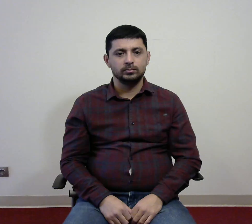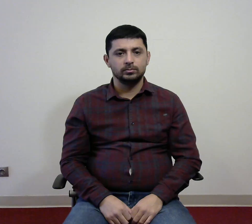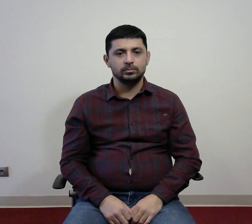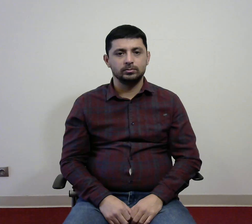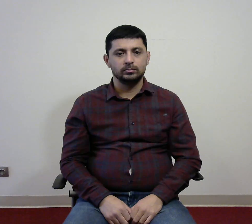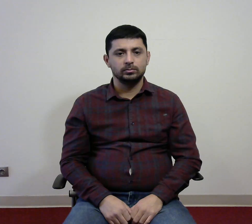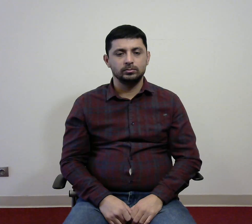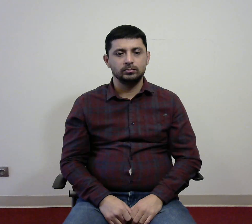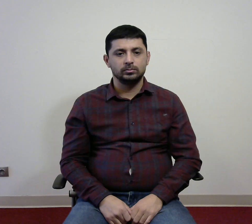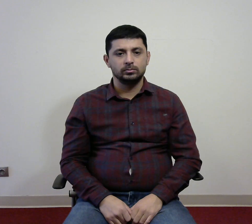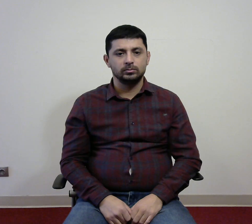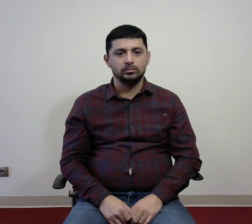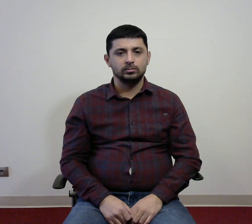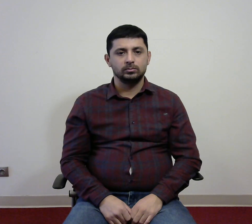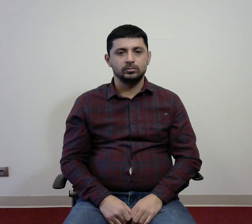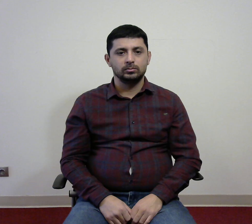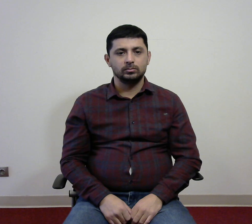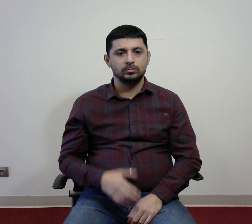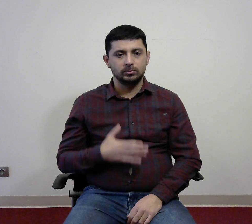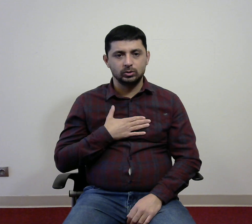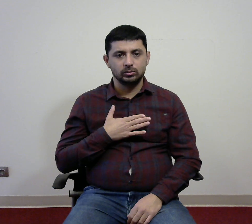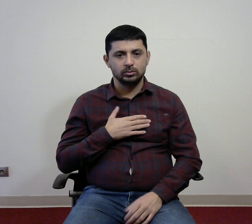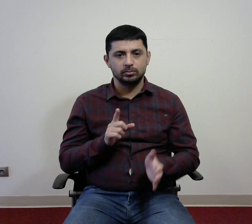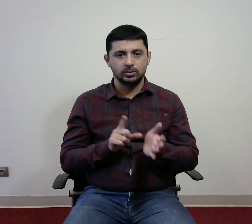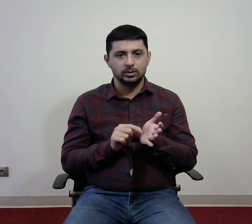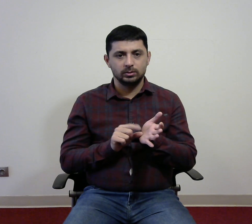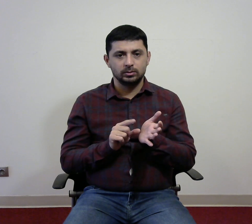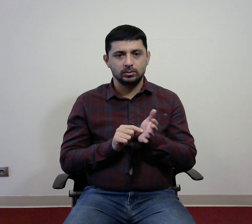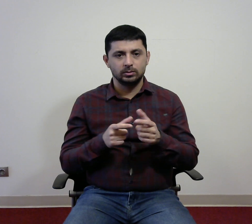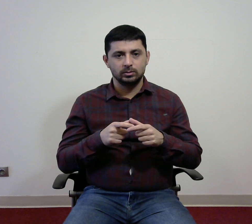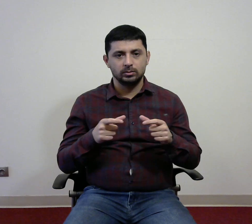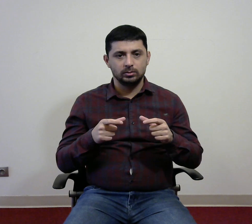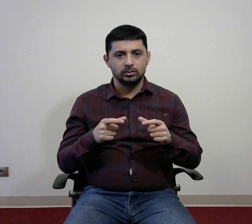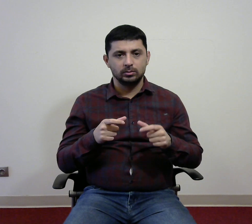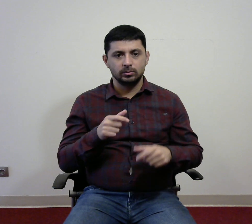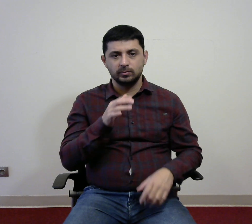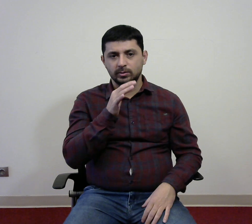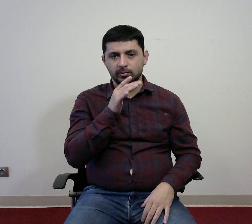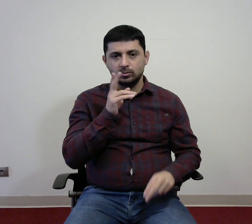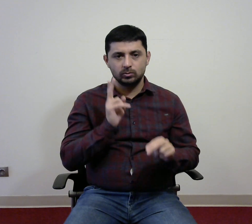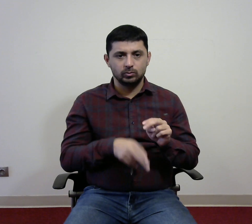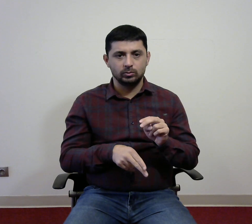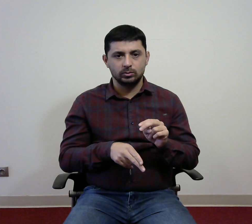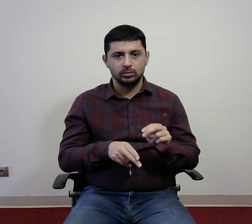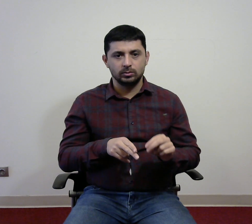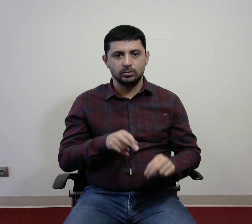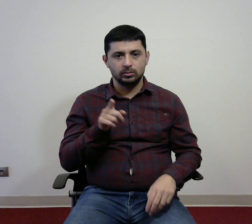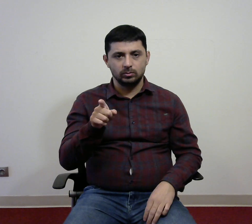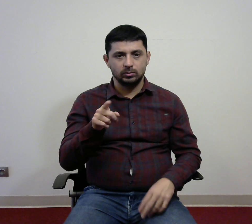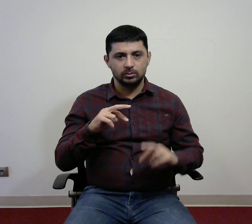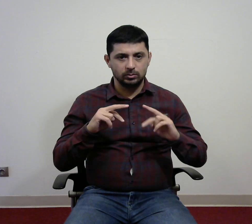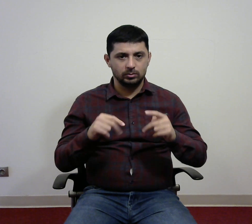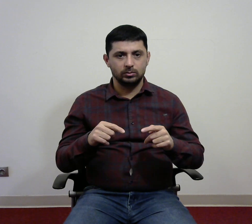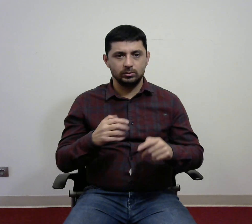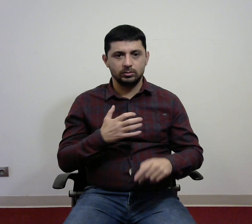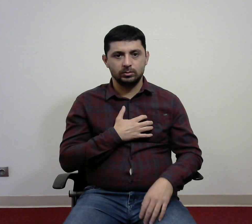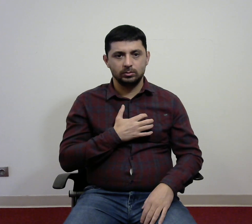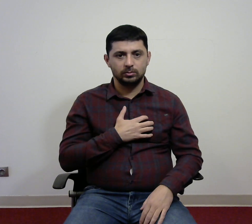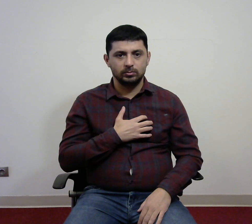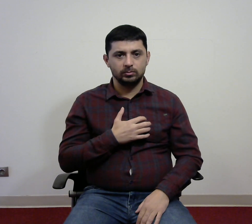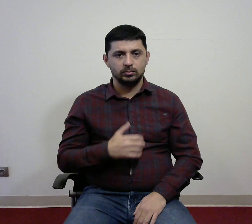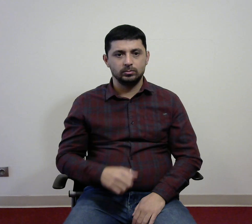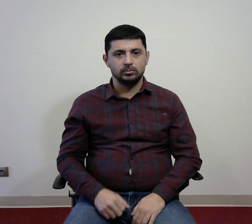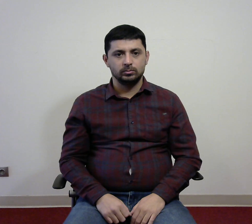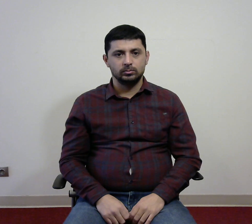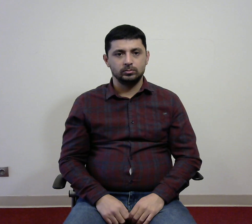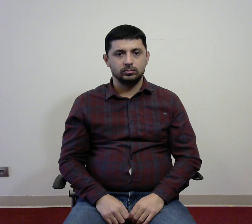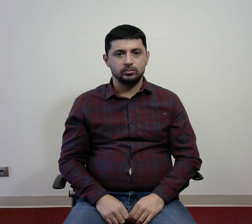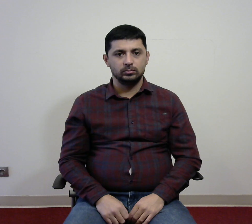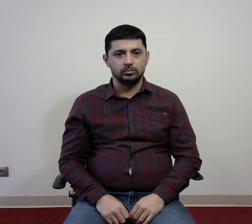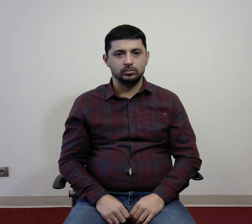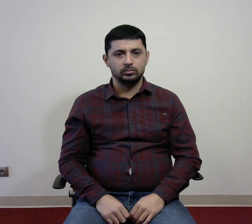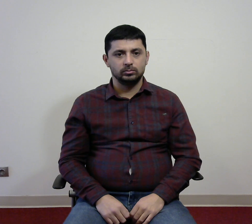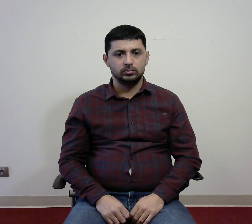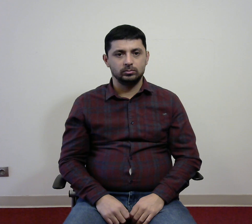Mənim pensiya kartımın müddəti bitib, onu dəyişmək istəyirəm